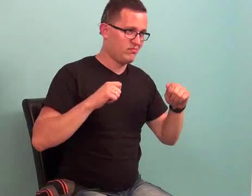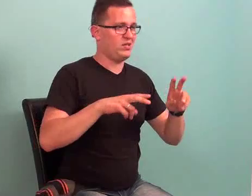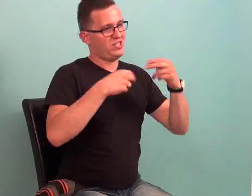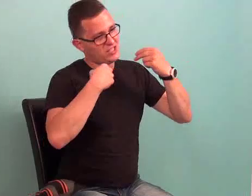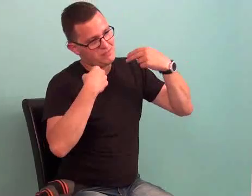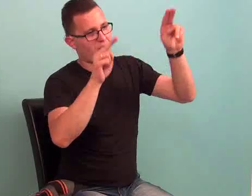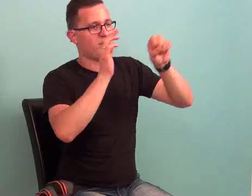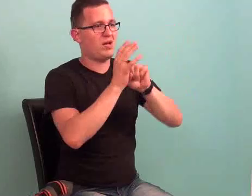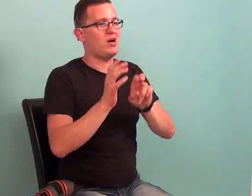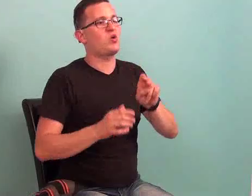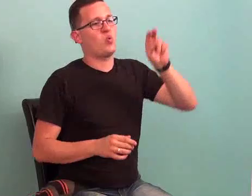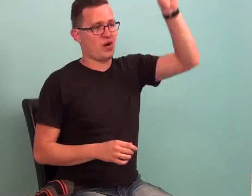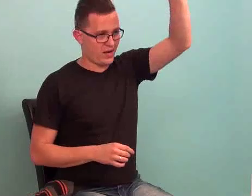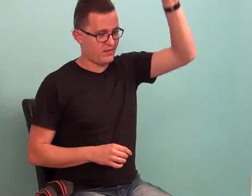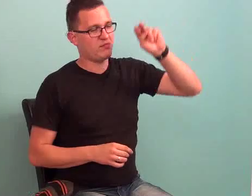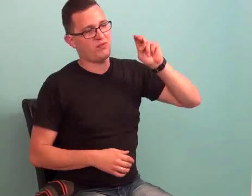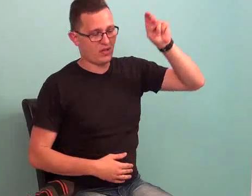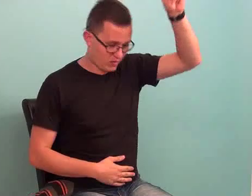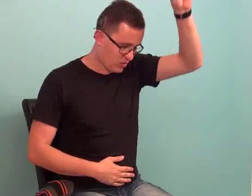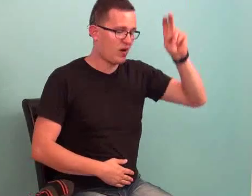Wraca na górę, wchodzi po drabinie.